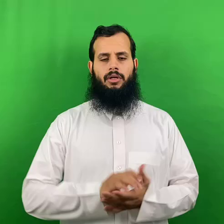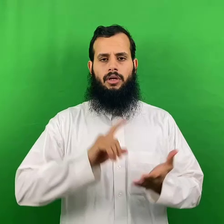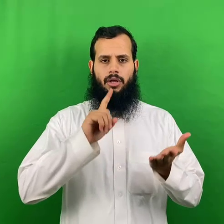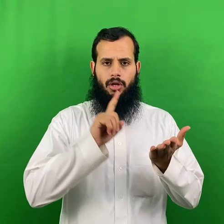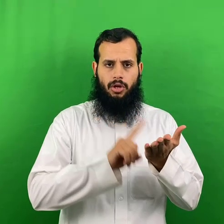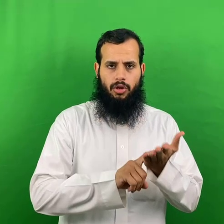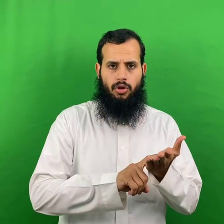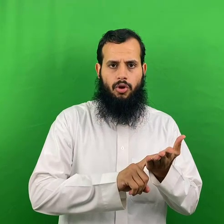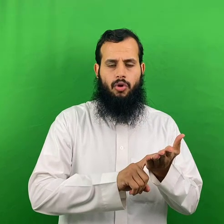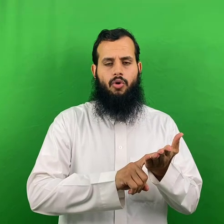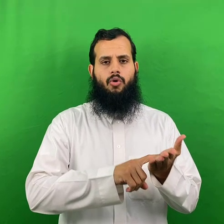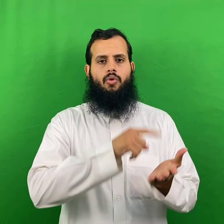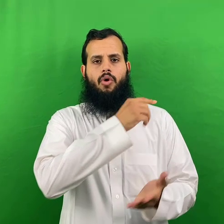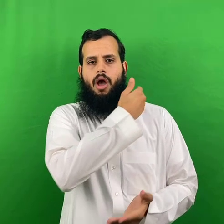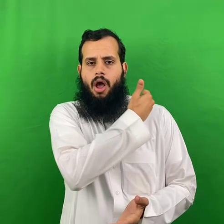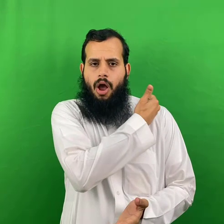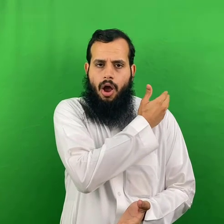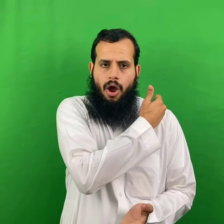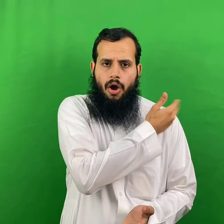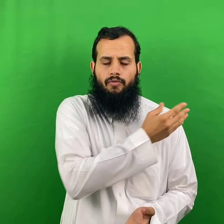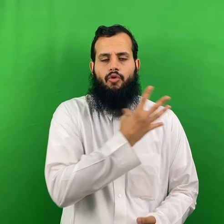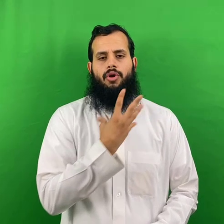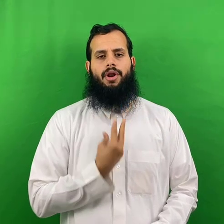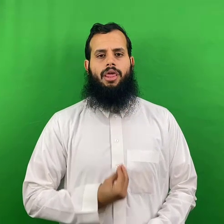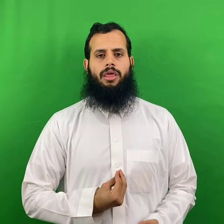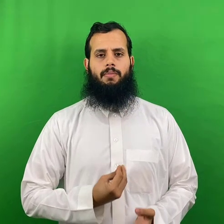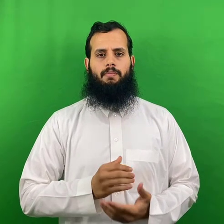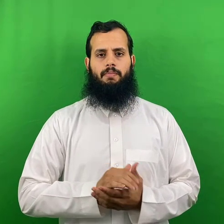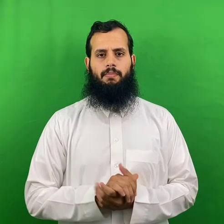إنه هو الغفور الرحيم